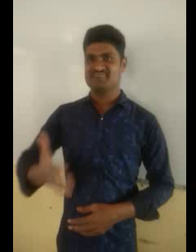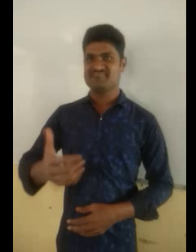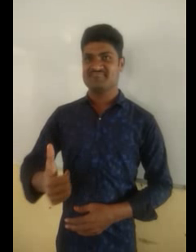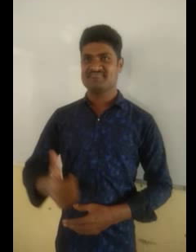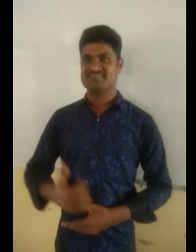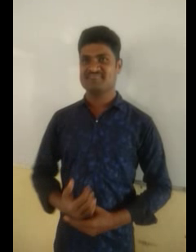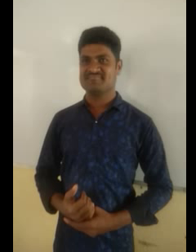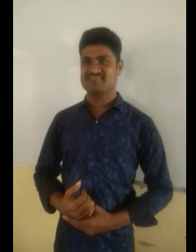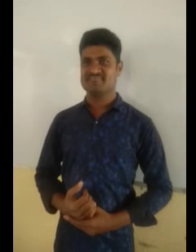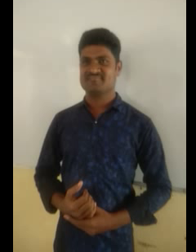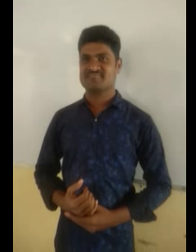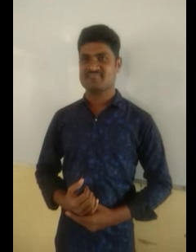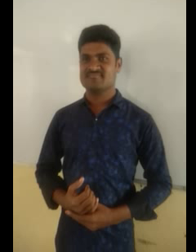congratulations